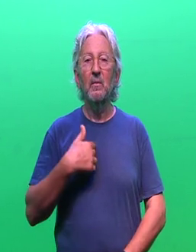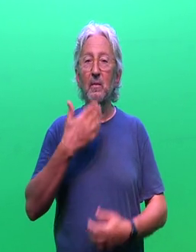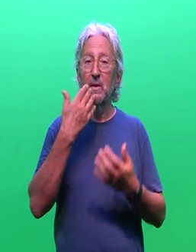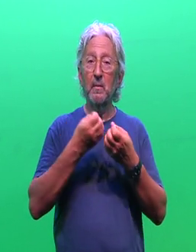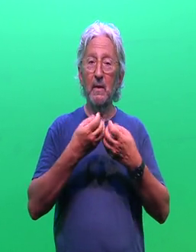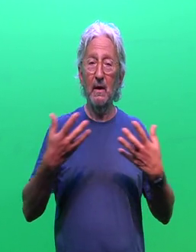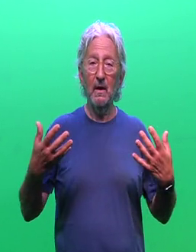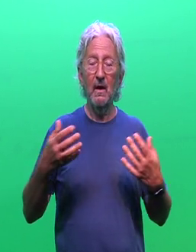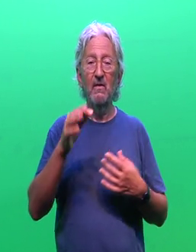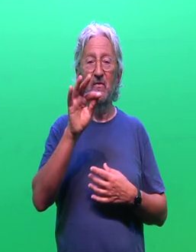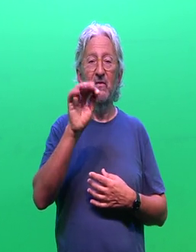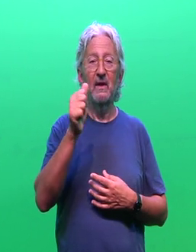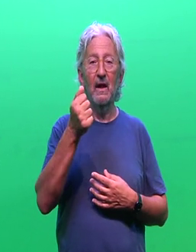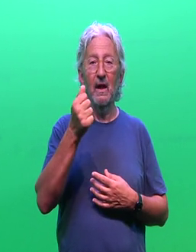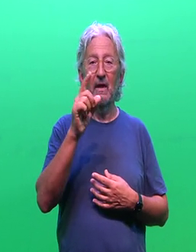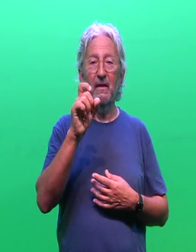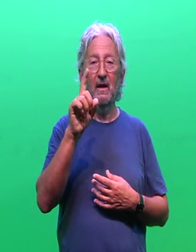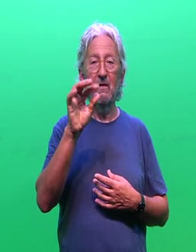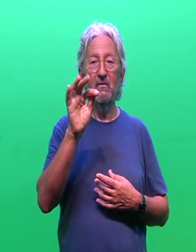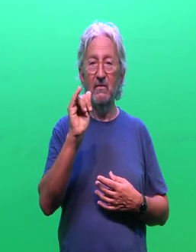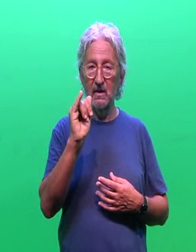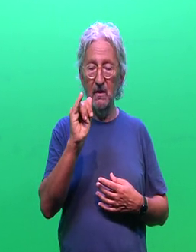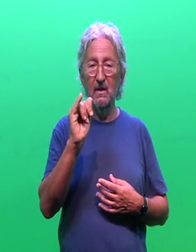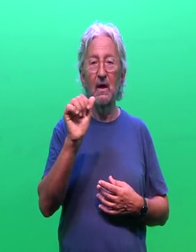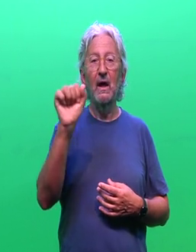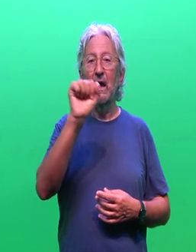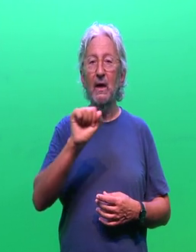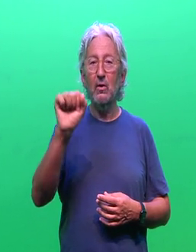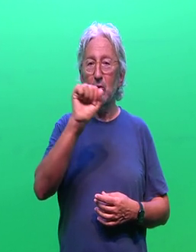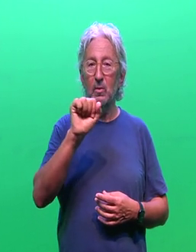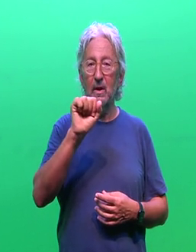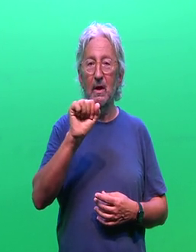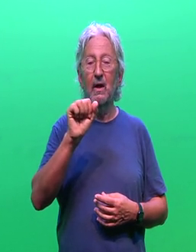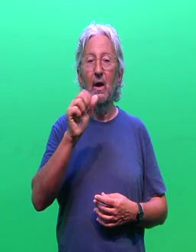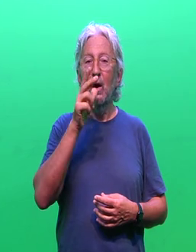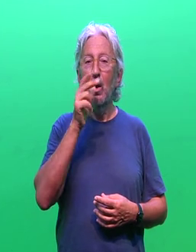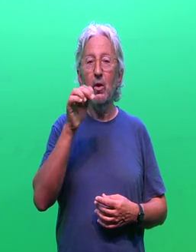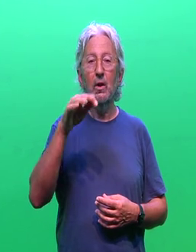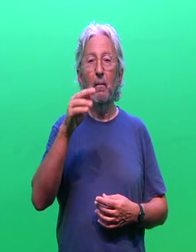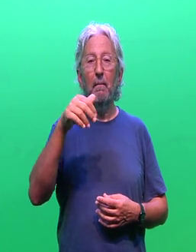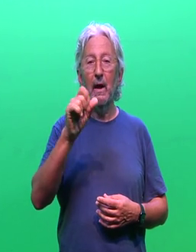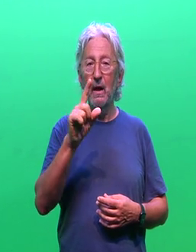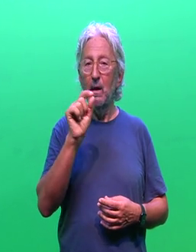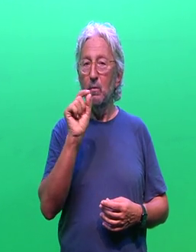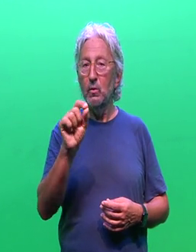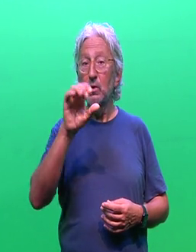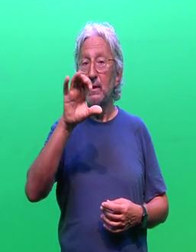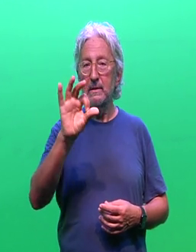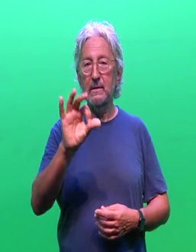El meu correu electrònic és fralefi arrova hotmail punt es.